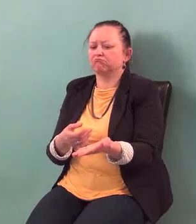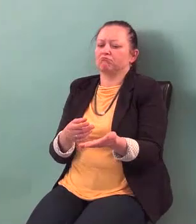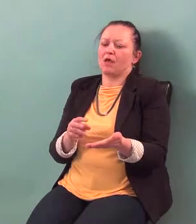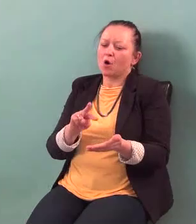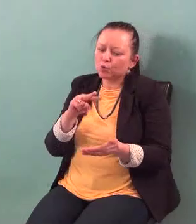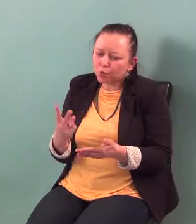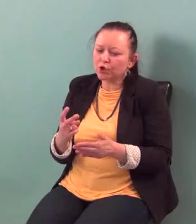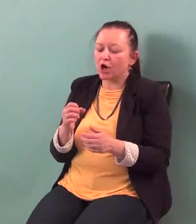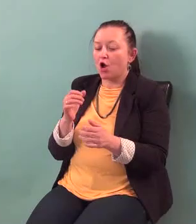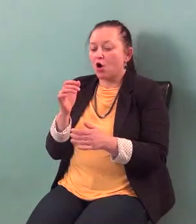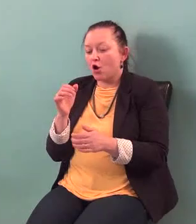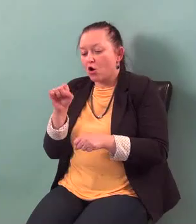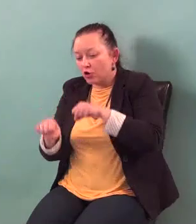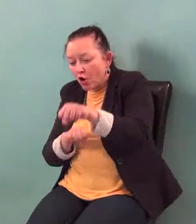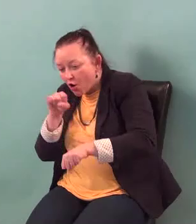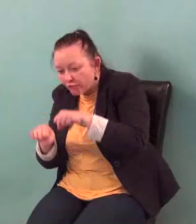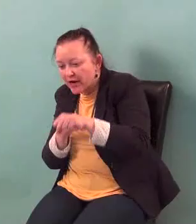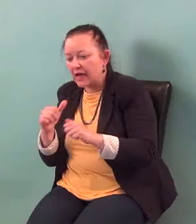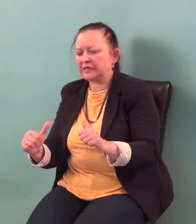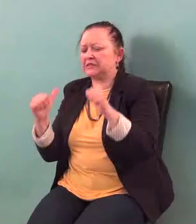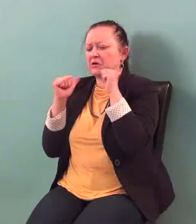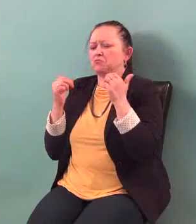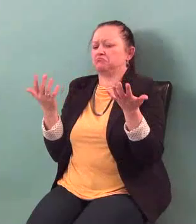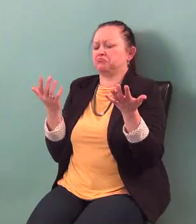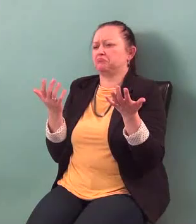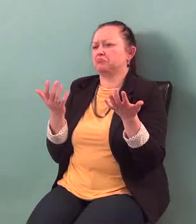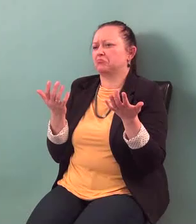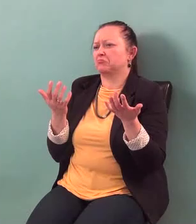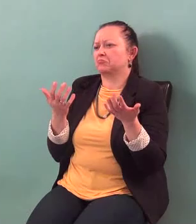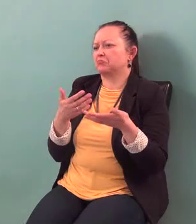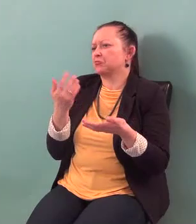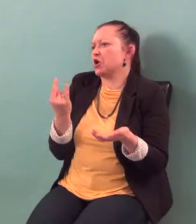Drugi rower, a z tyłu może być dziecko.